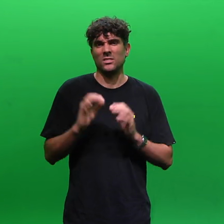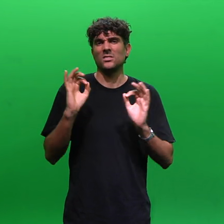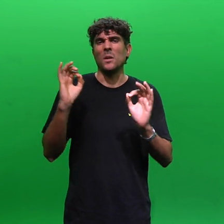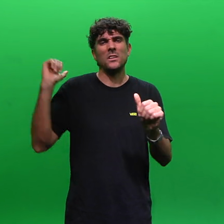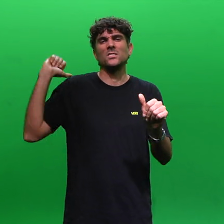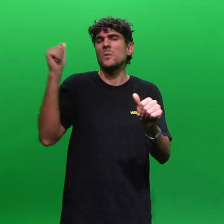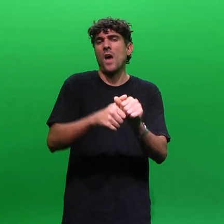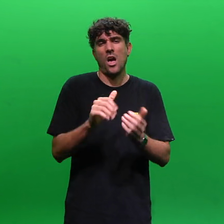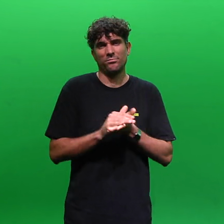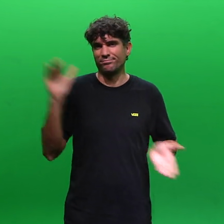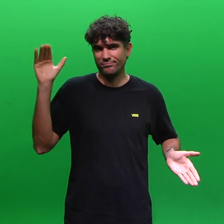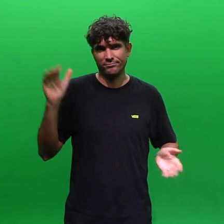De sempre, de tota la vida.